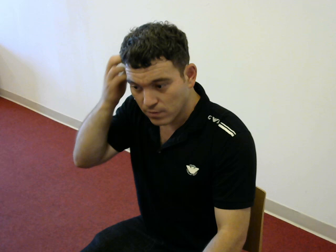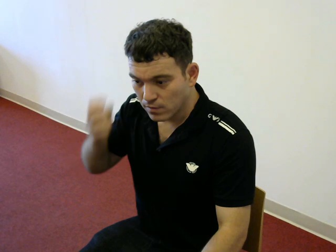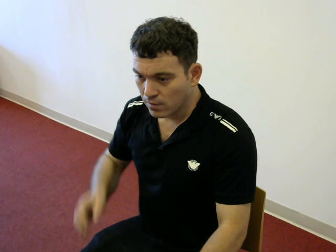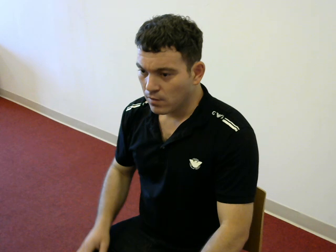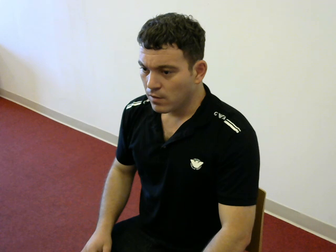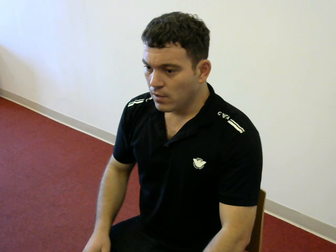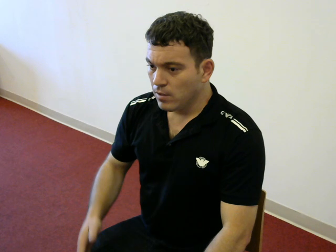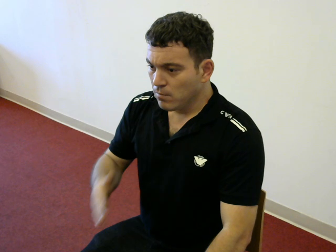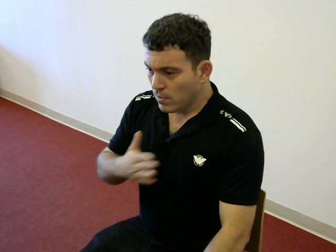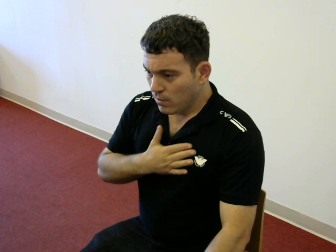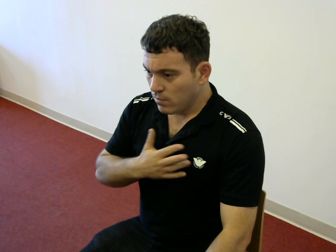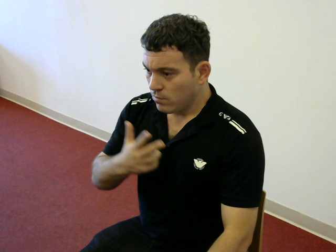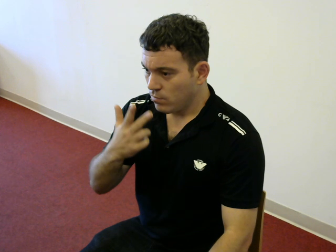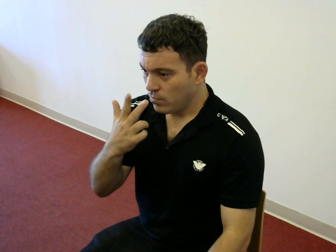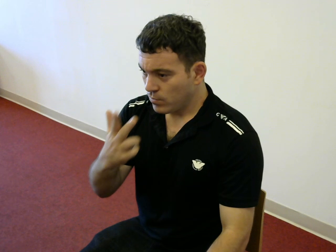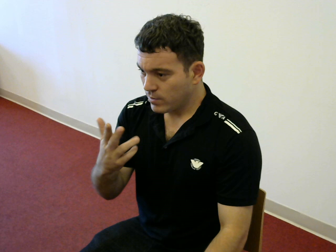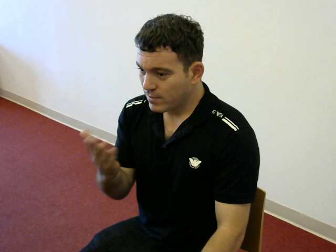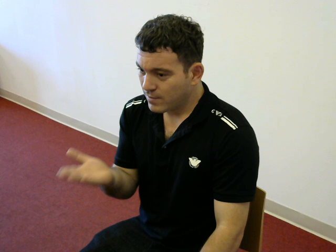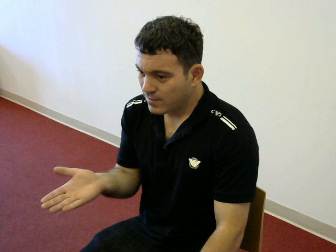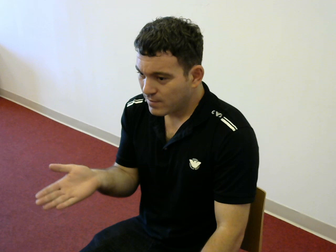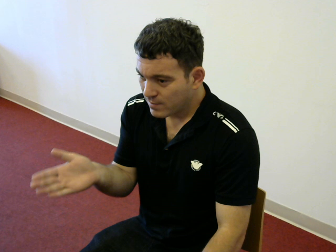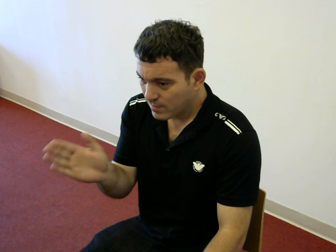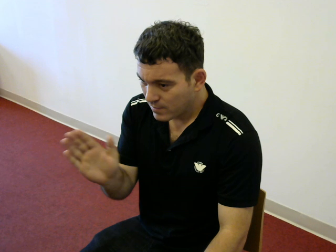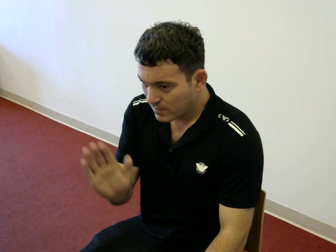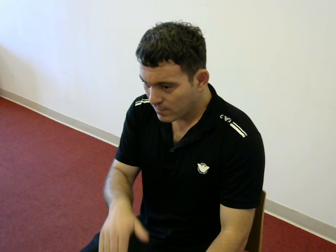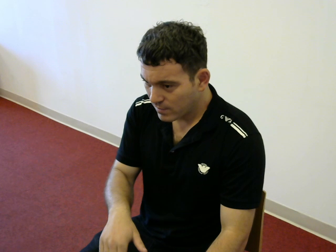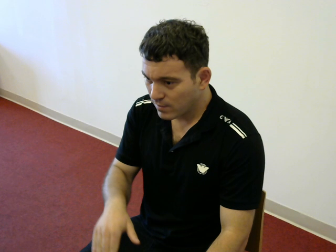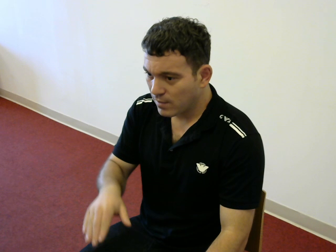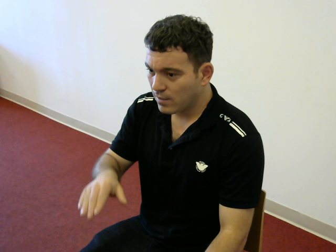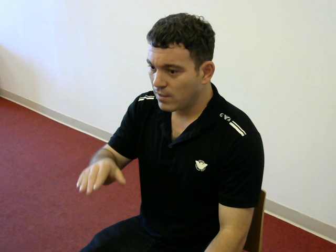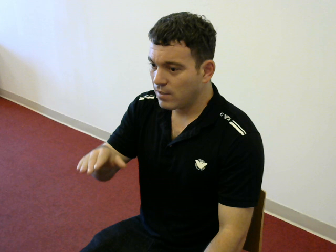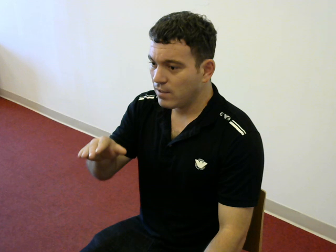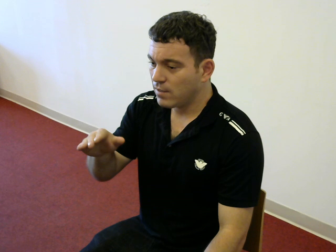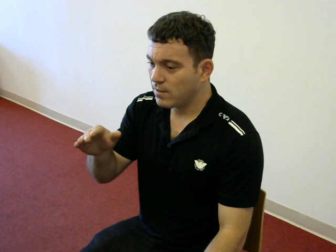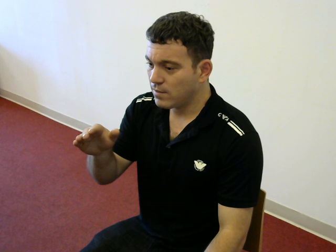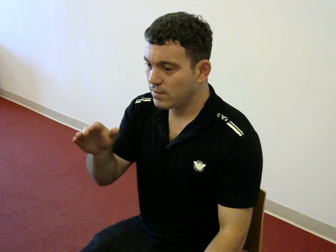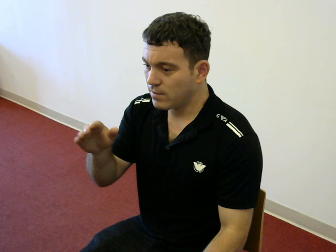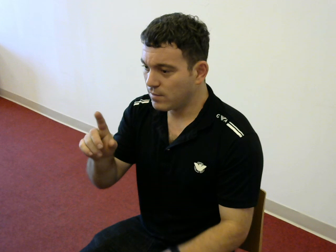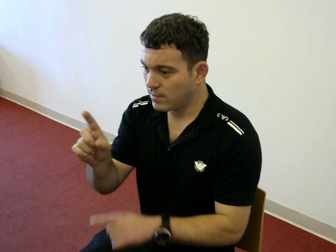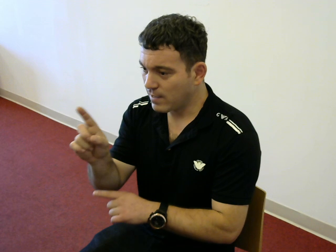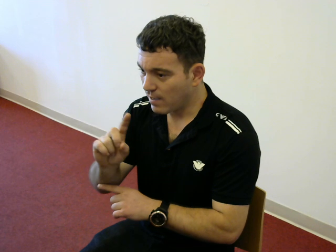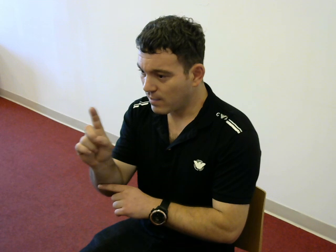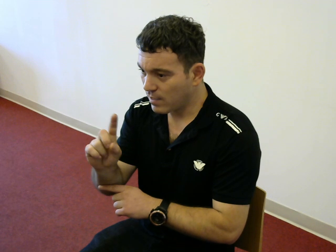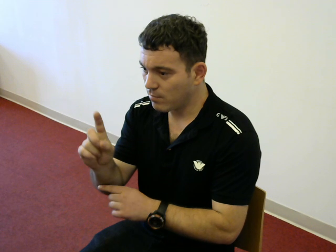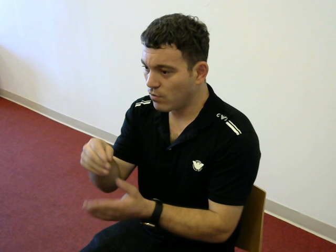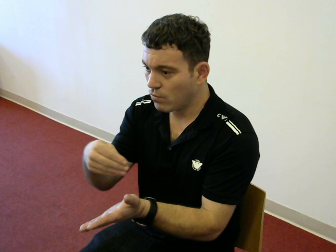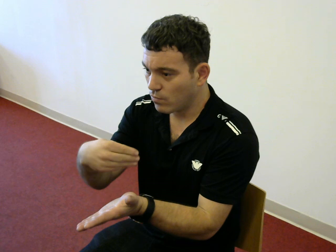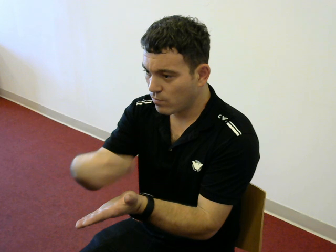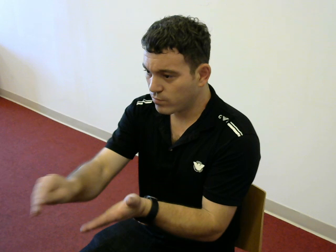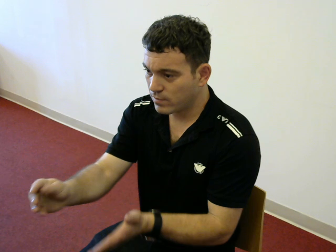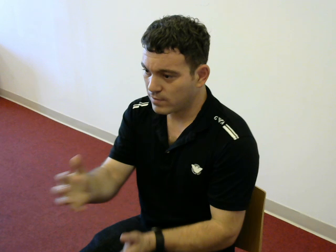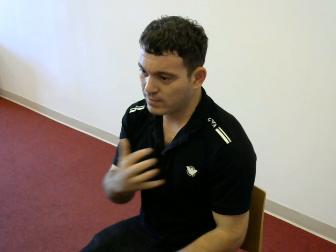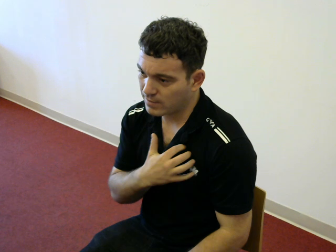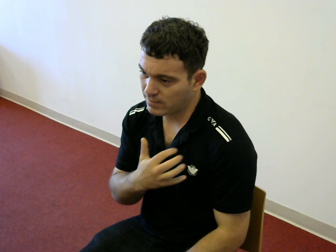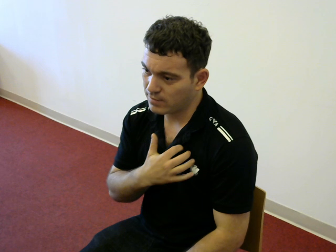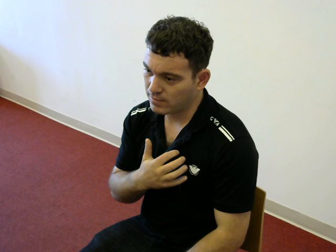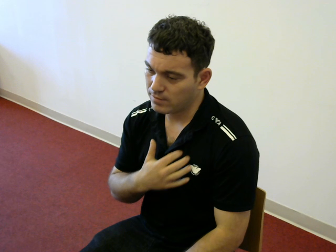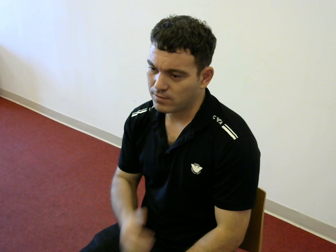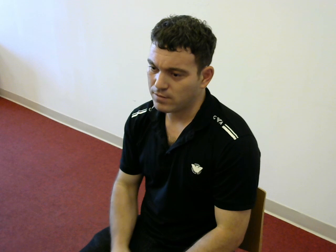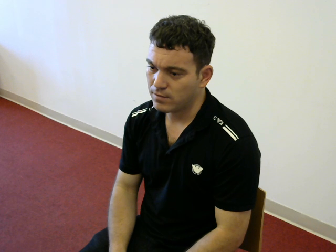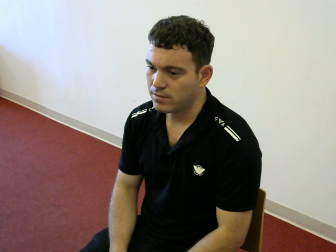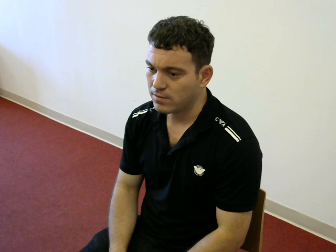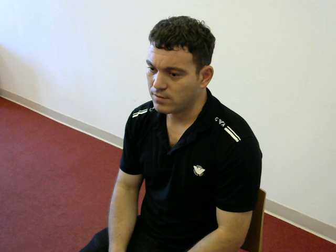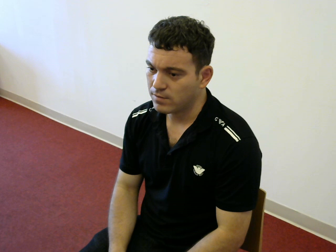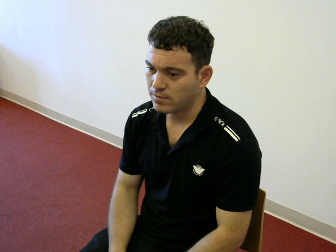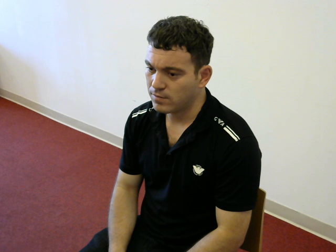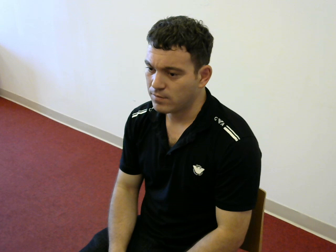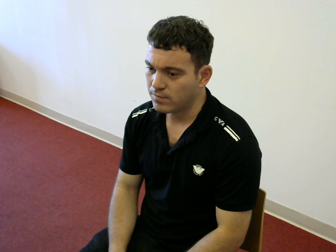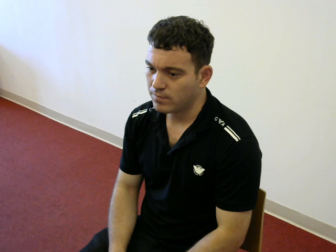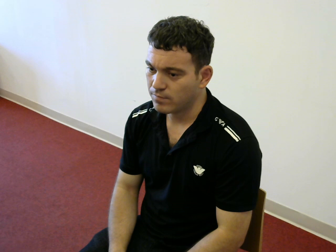Mən 3 ədəd qələm almaq istərdim